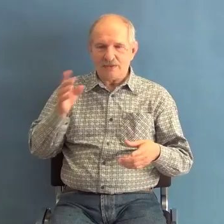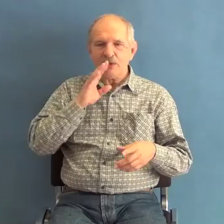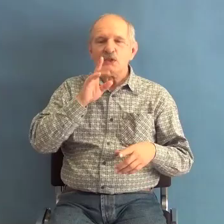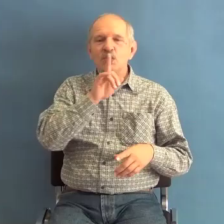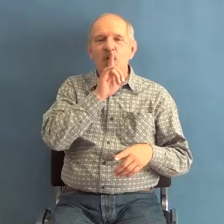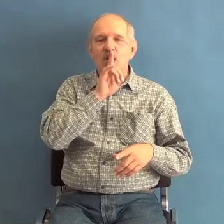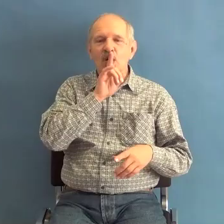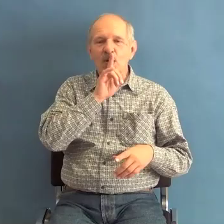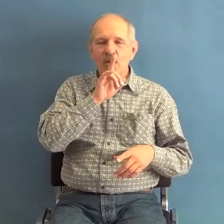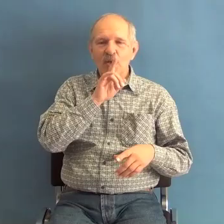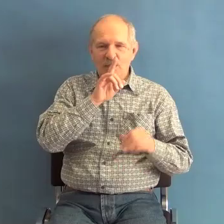Może żeby było cicho.